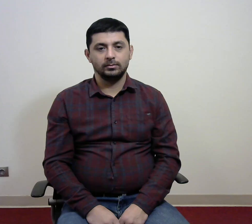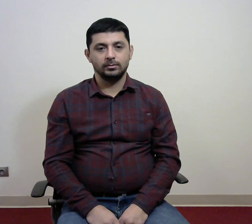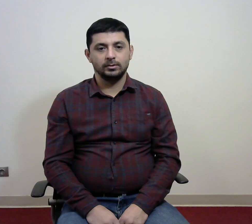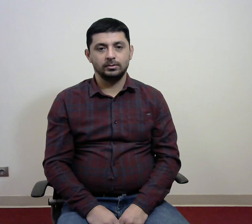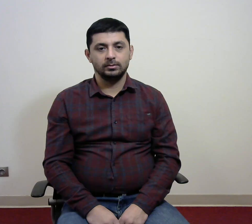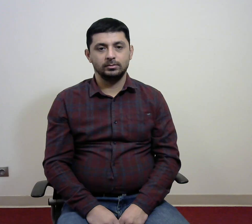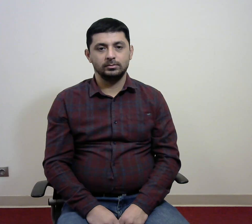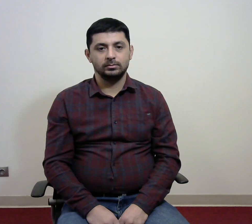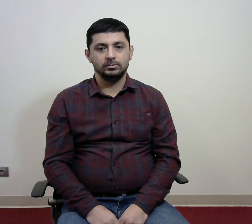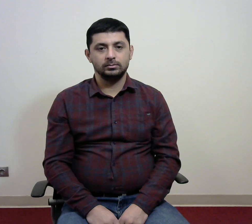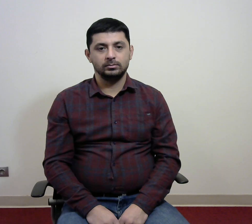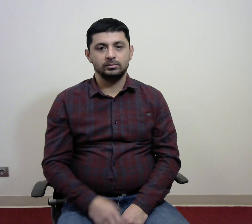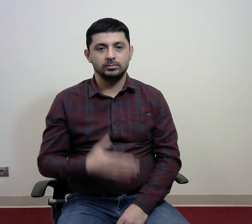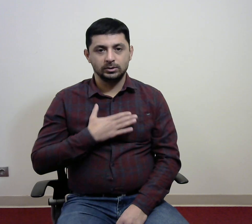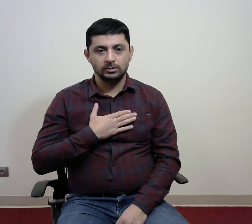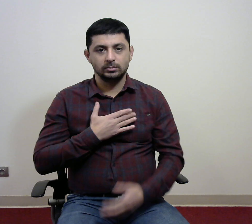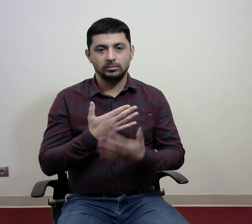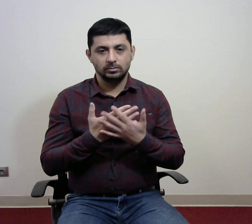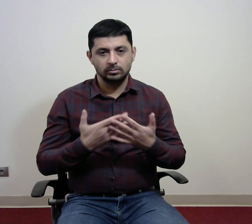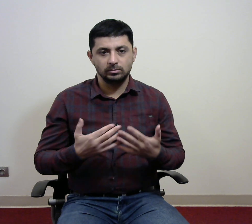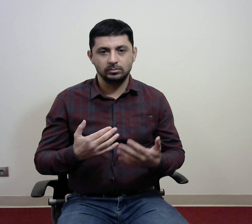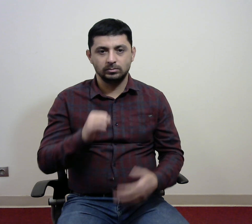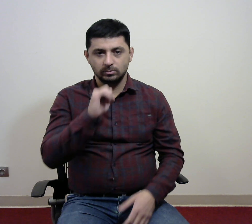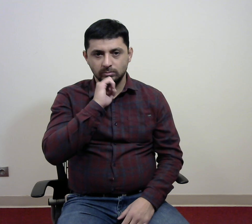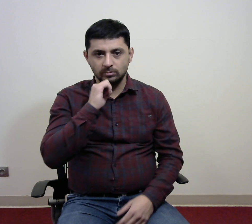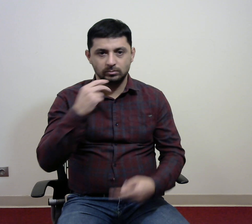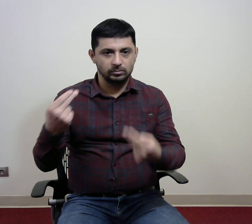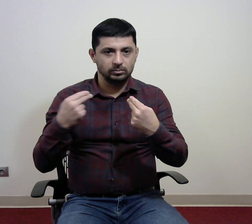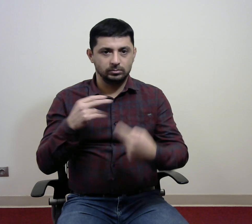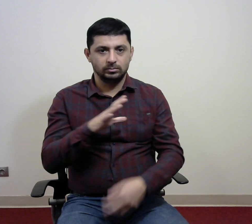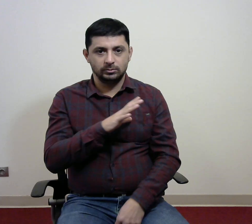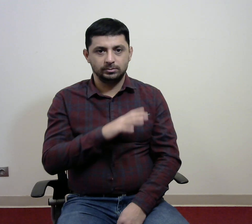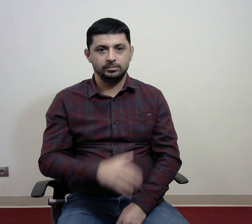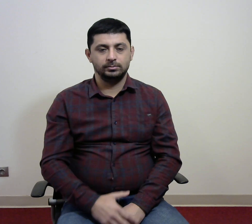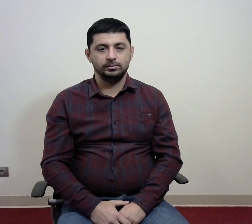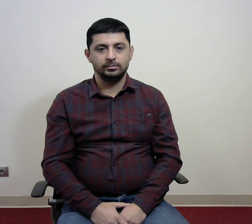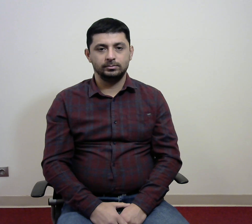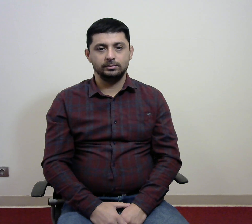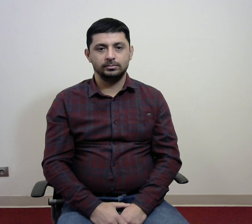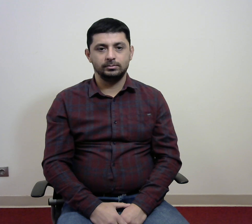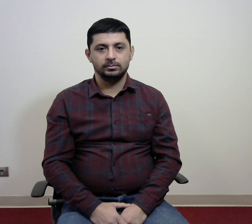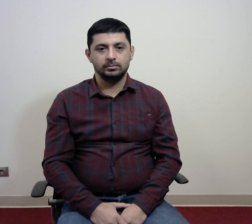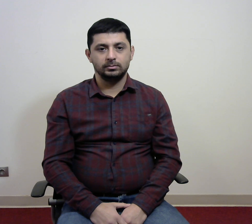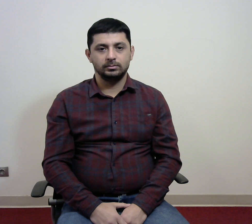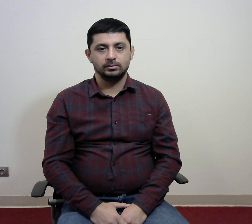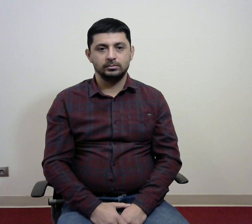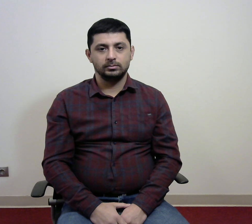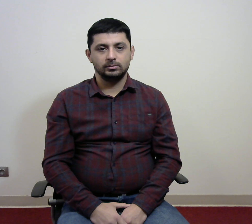Mənim əşyalarımı oğurlayıblar